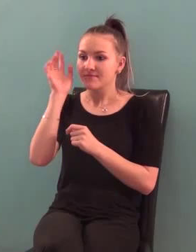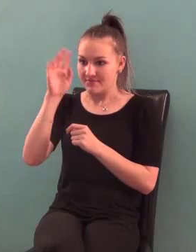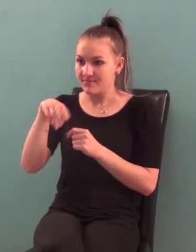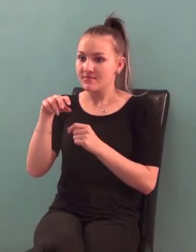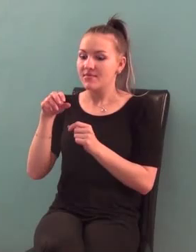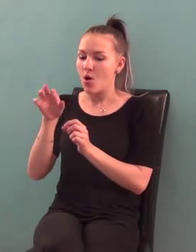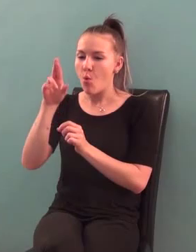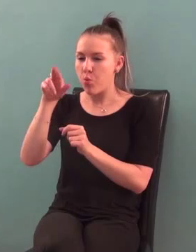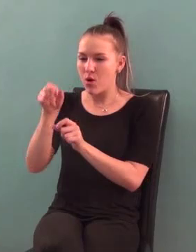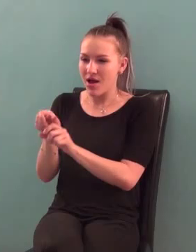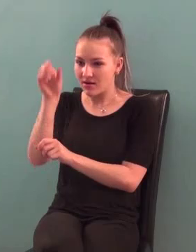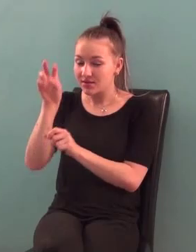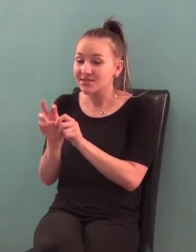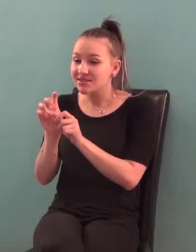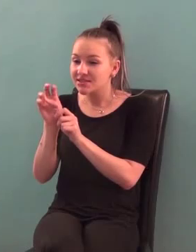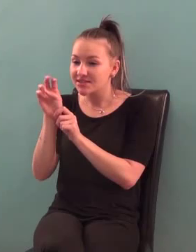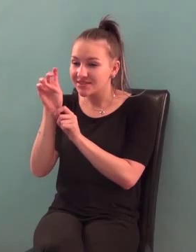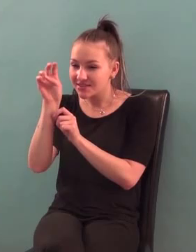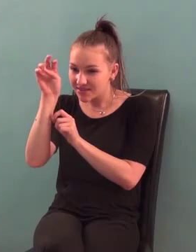Wspina się na górę po rurze.